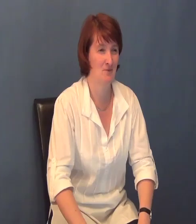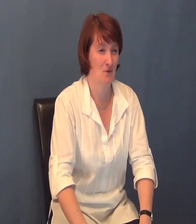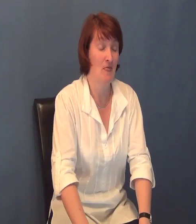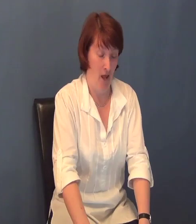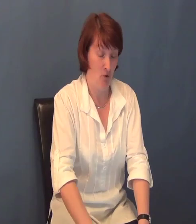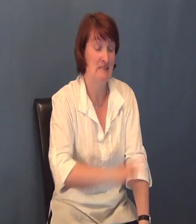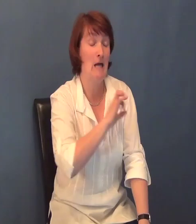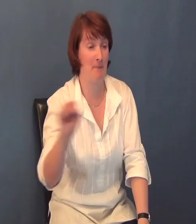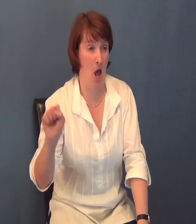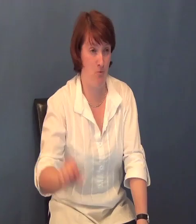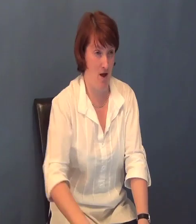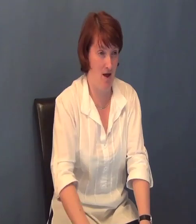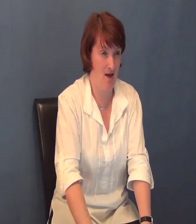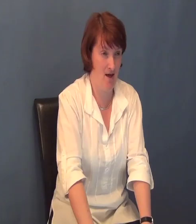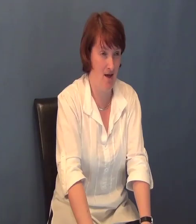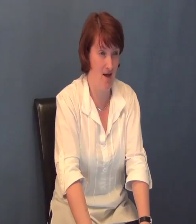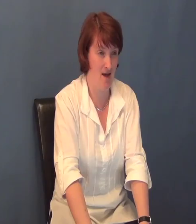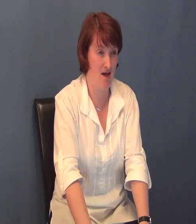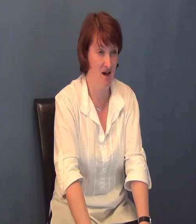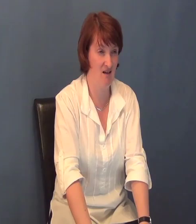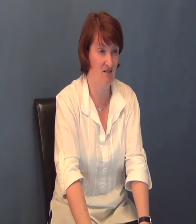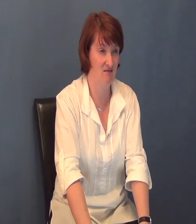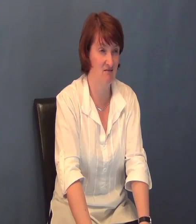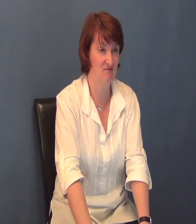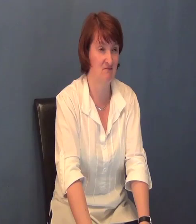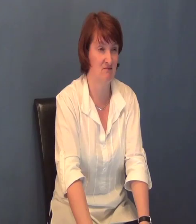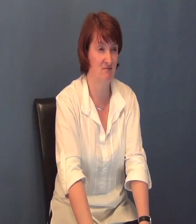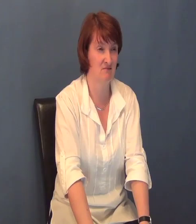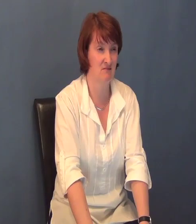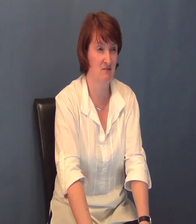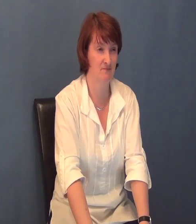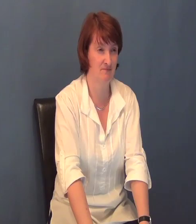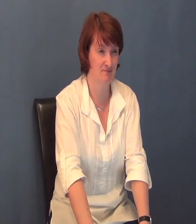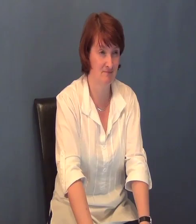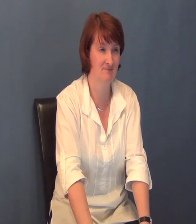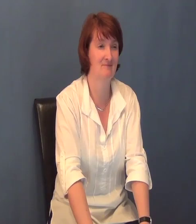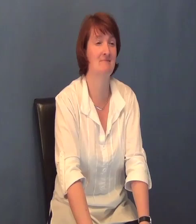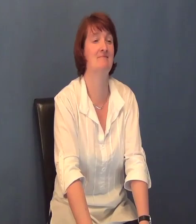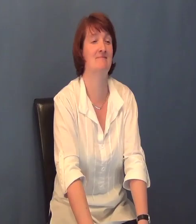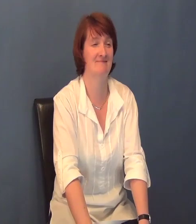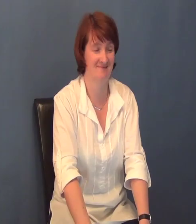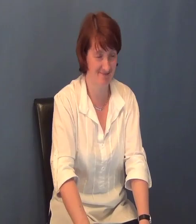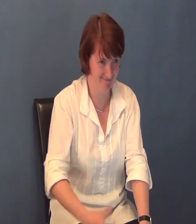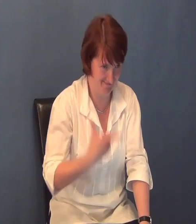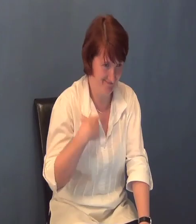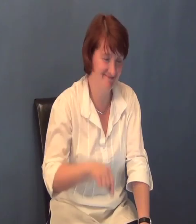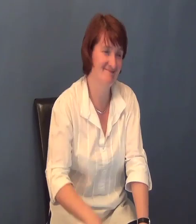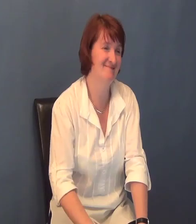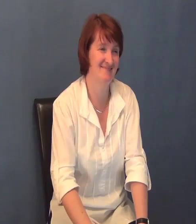Tak, dawno. Zabrała.